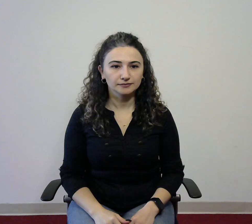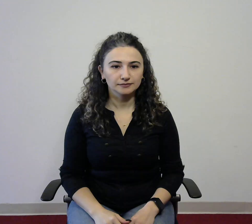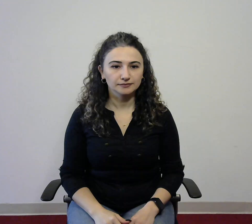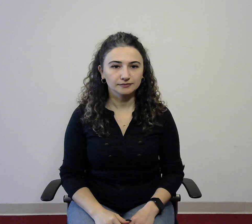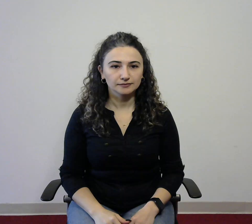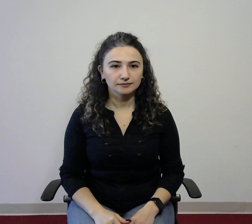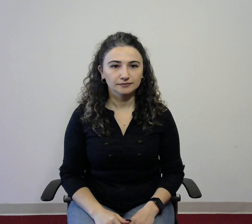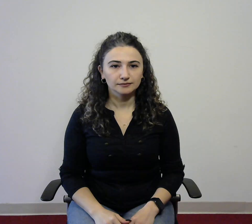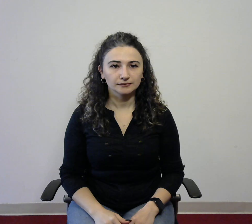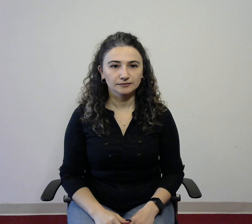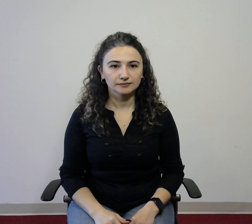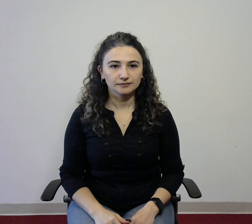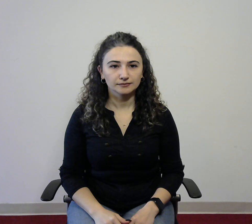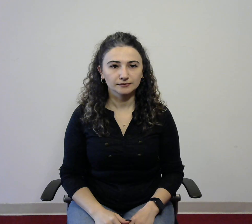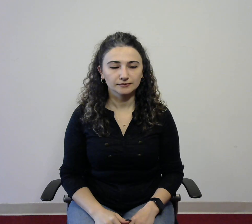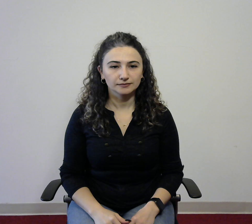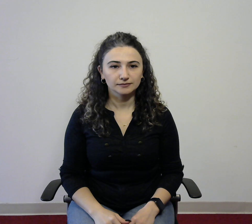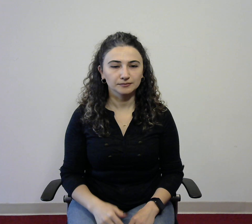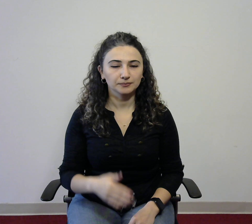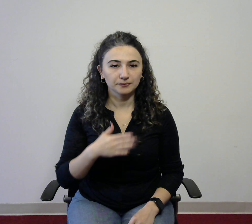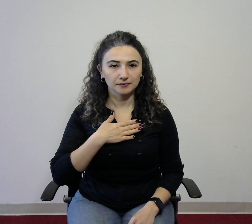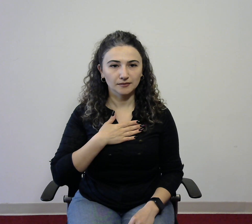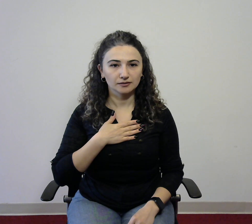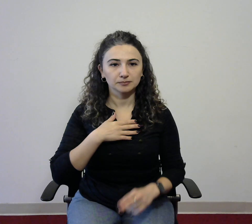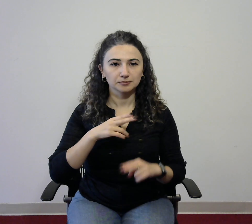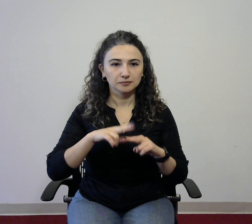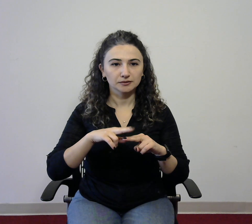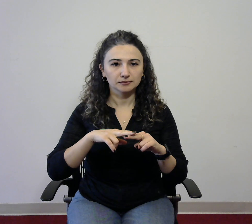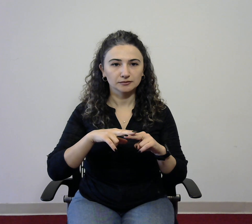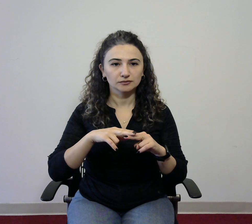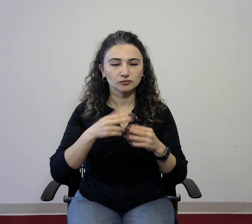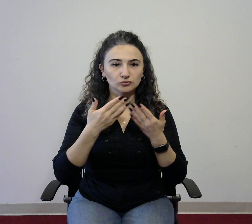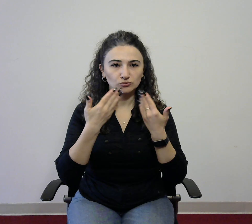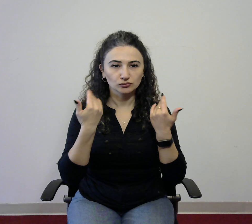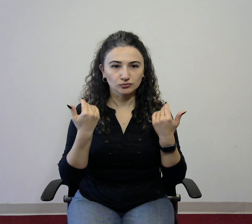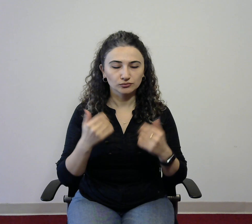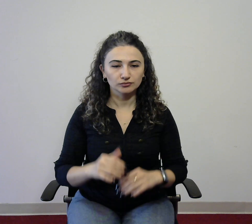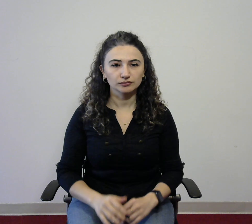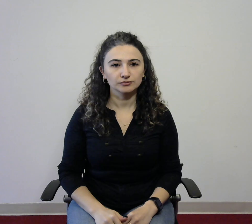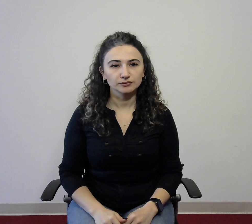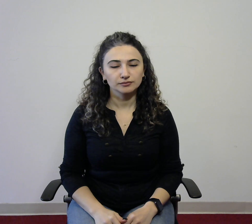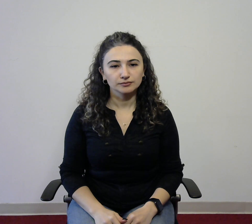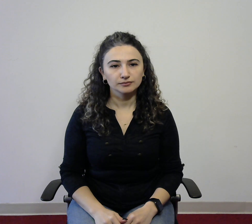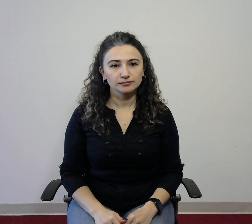Mənim şəxsiyyət vəsiqəm yoxdur